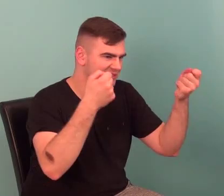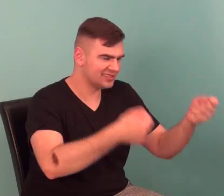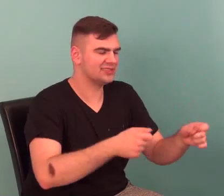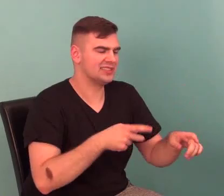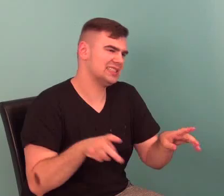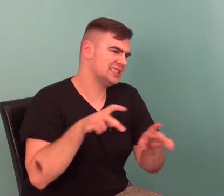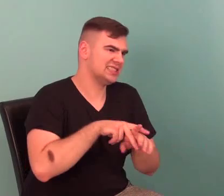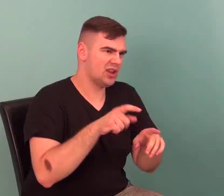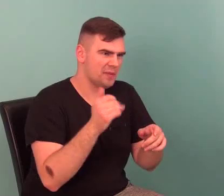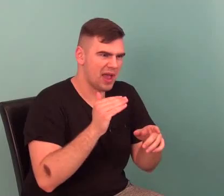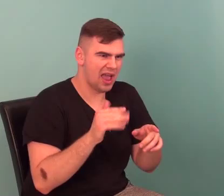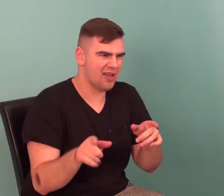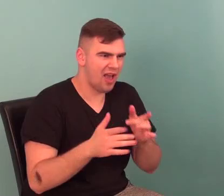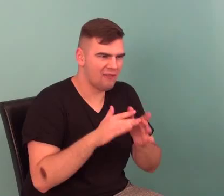Chłopak wsiada na rower, z trudem, bo jest trochę mały, a rower duży.